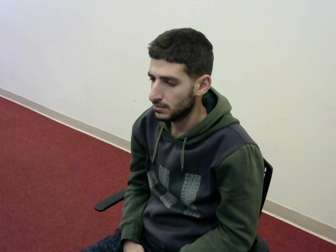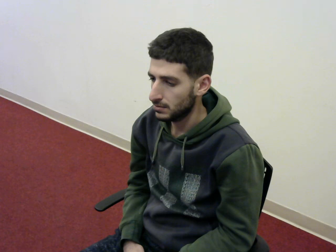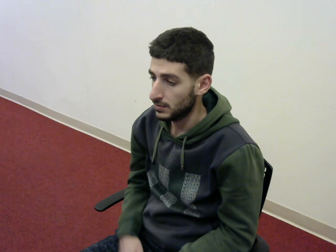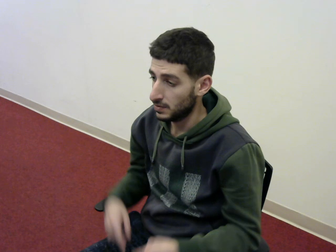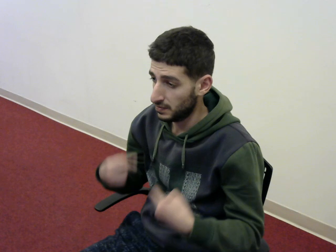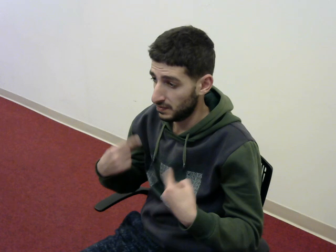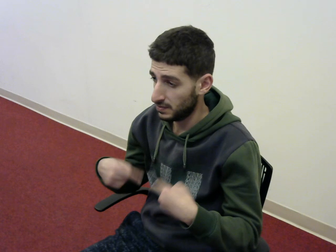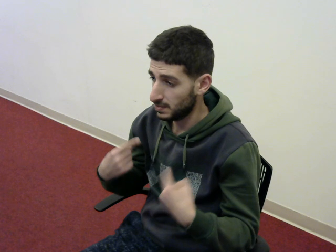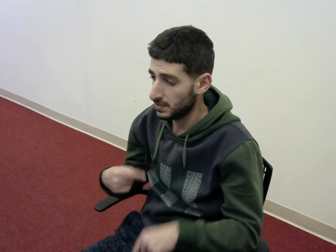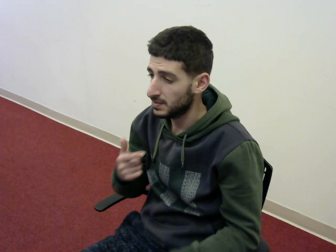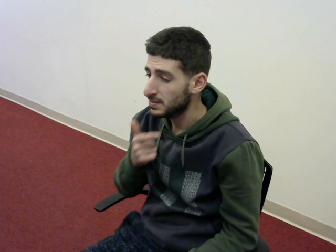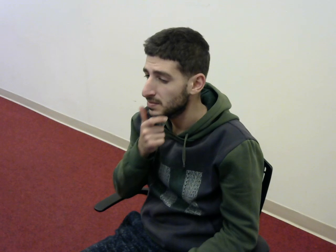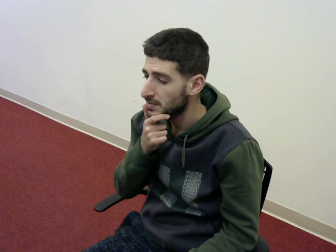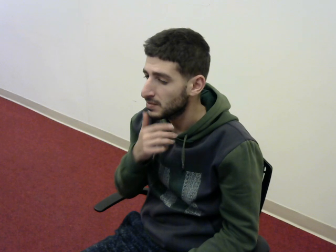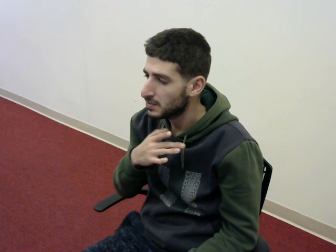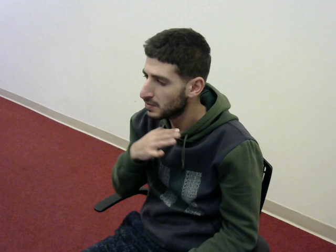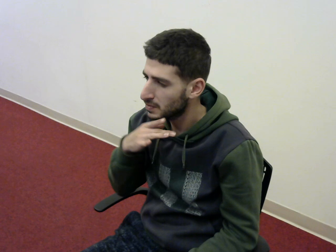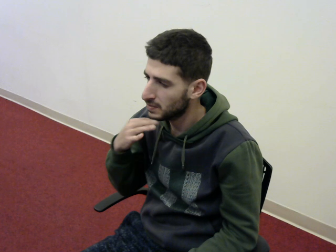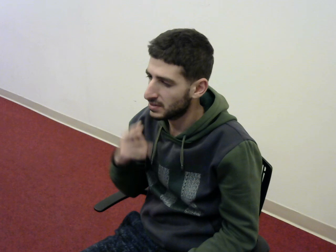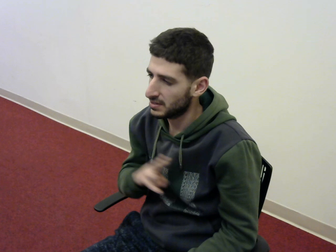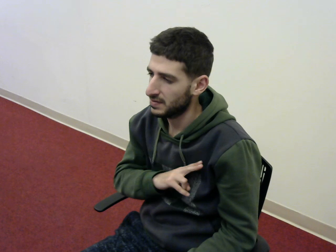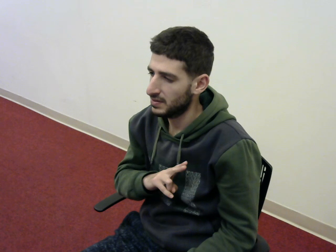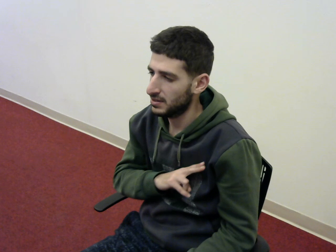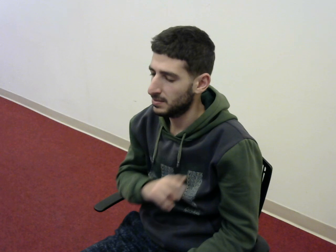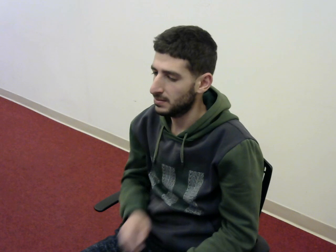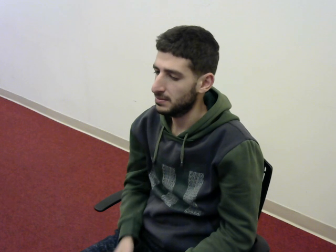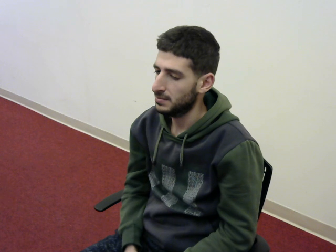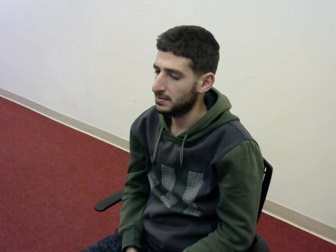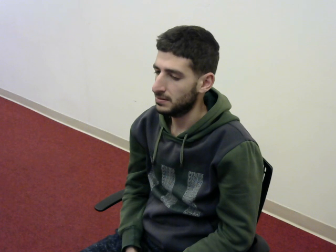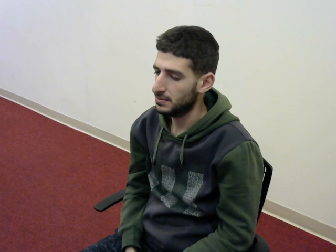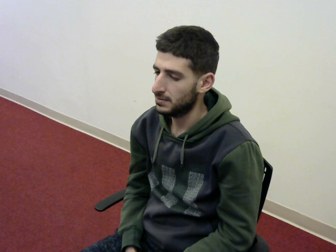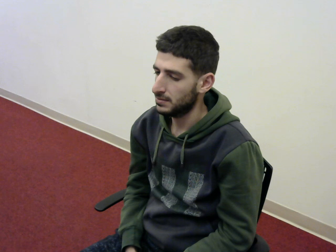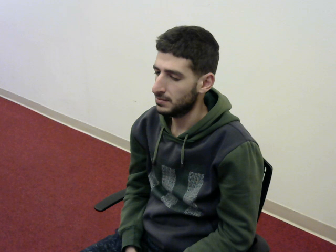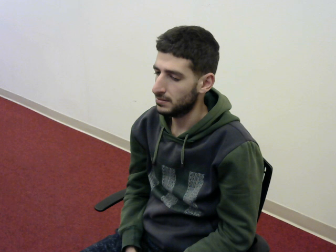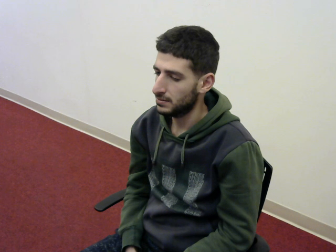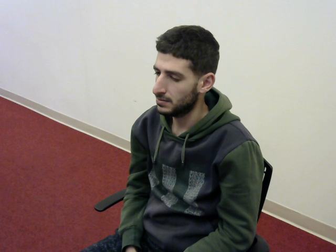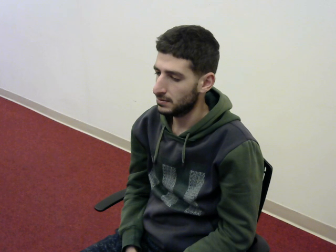Futbol izləməyi çox sevirəm